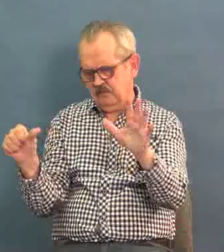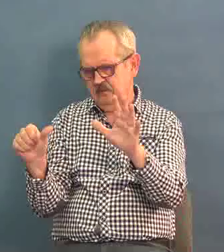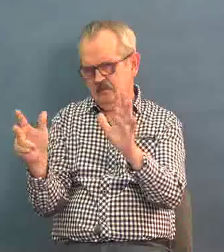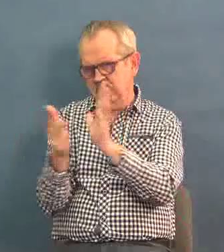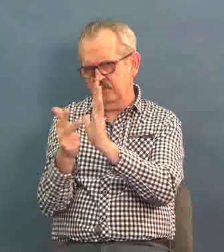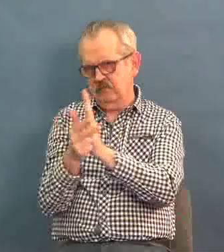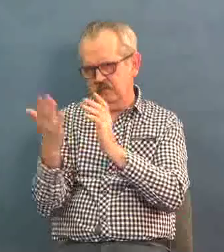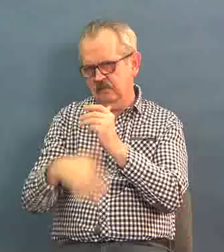O osiemnastej kończę.